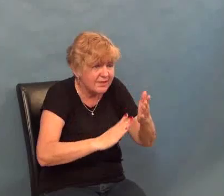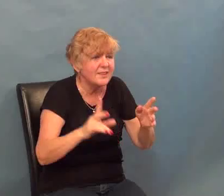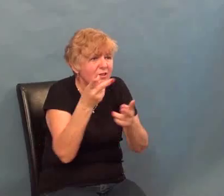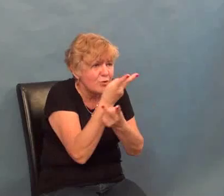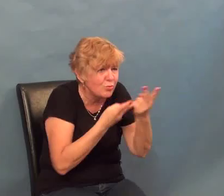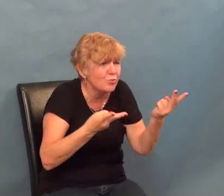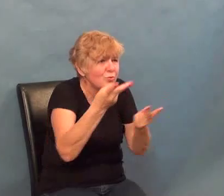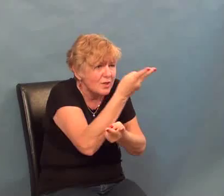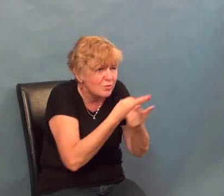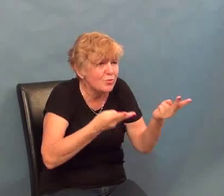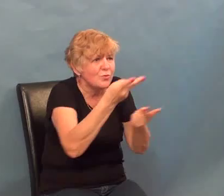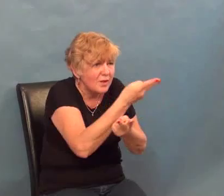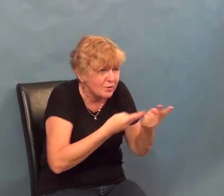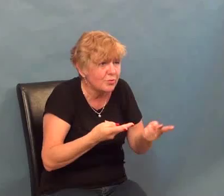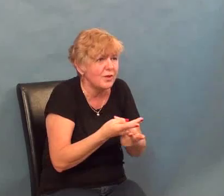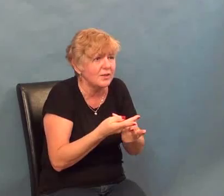Szukali, szukali...